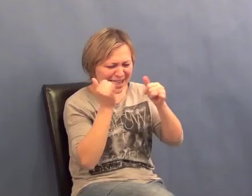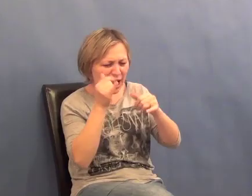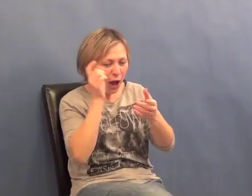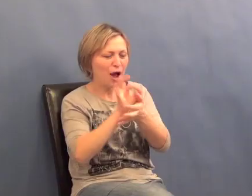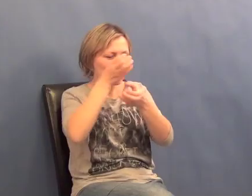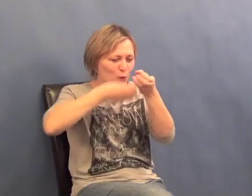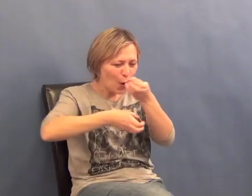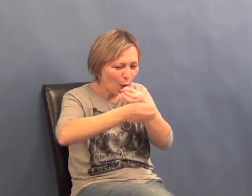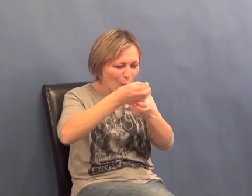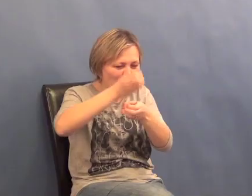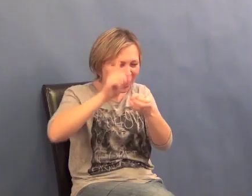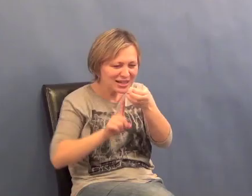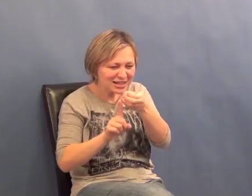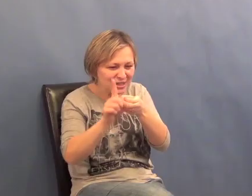I tak więc wchodzi do rury i wspina się do góry.